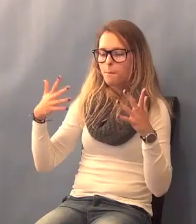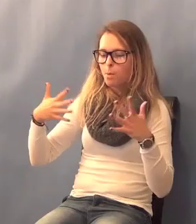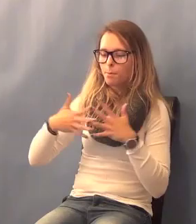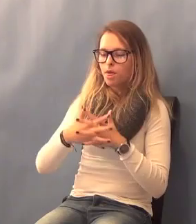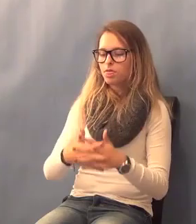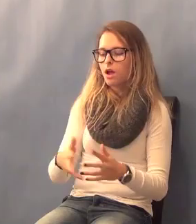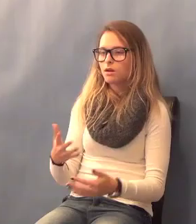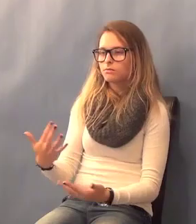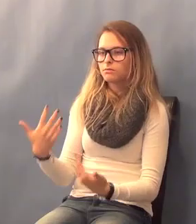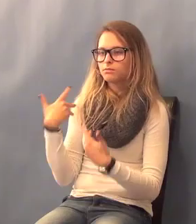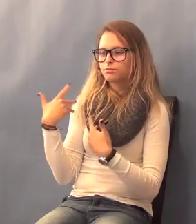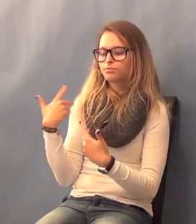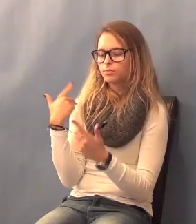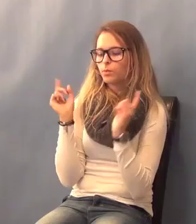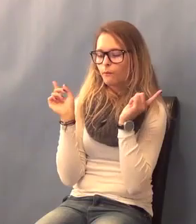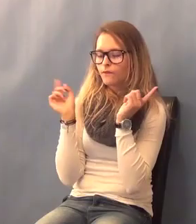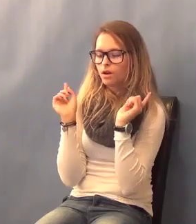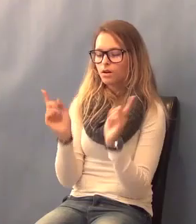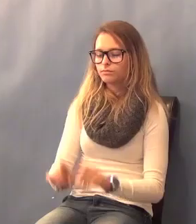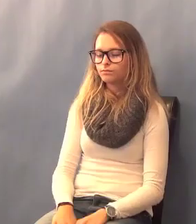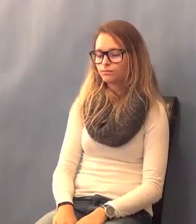Uwaga, promieniowanie.